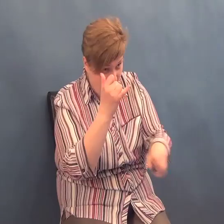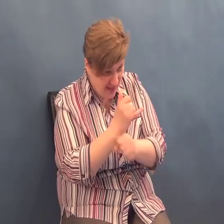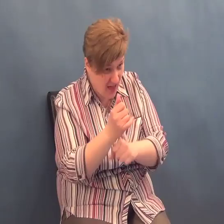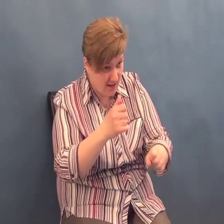Jeżeli.